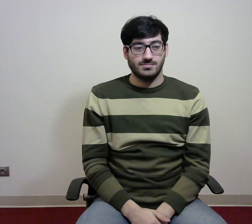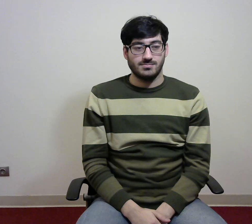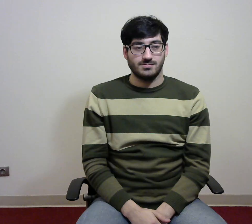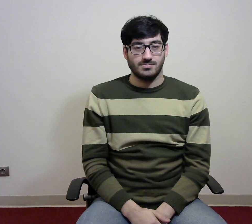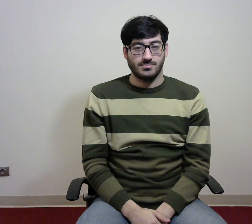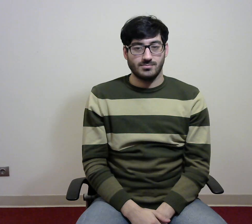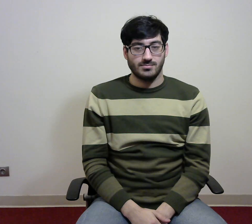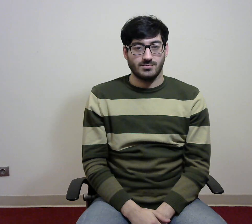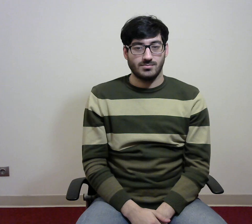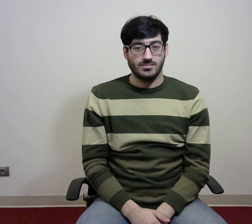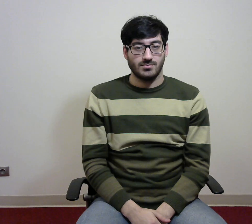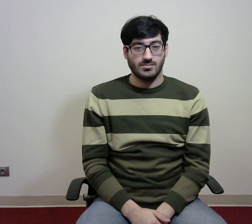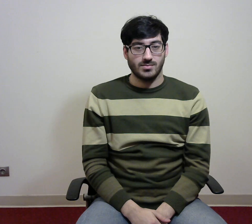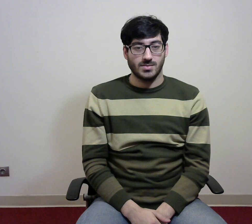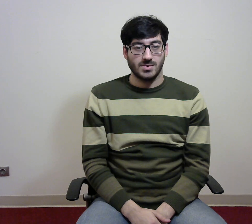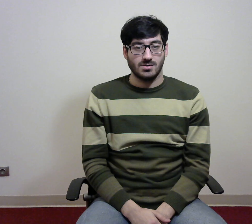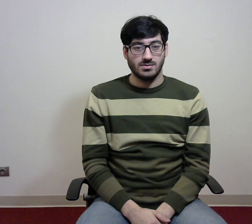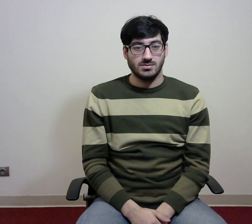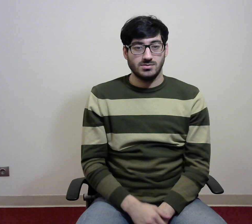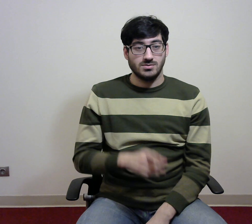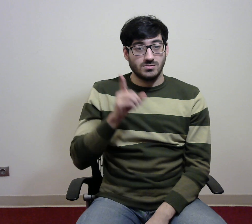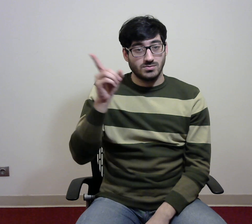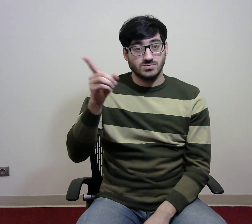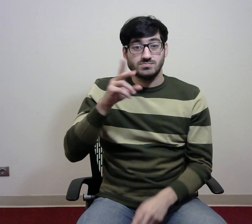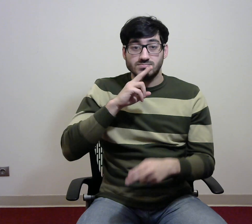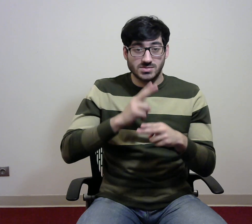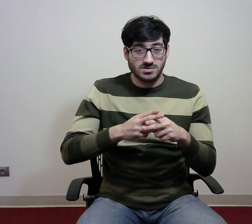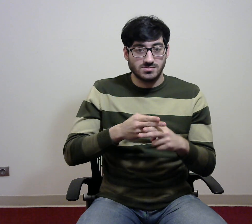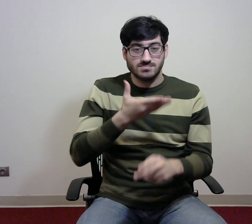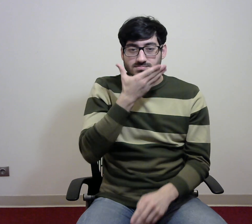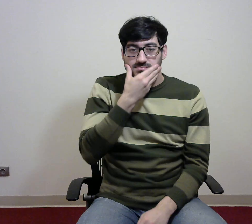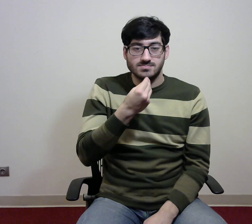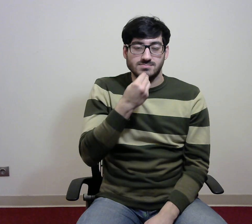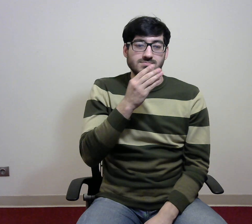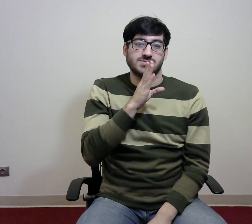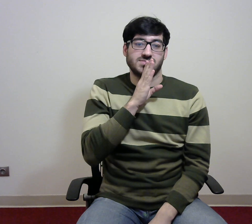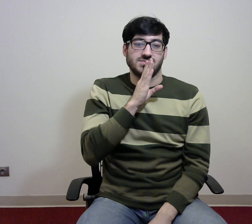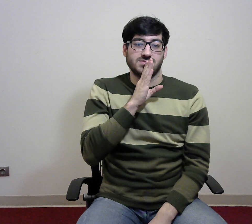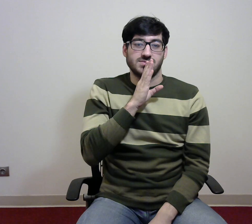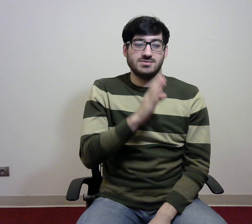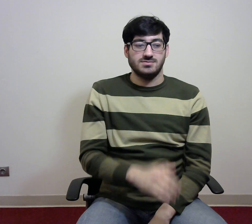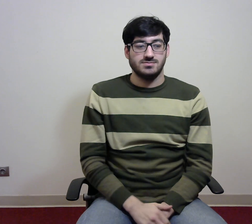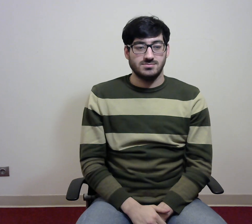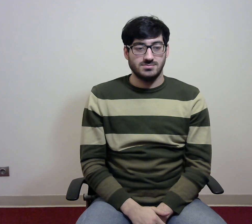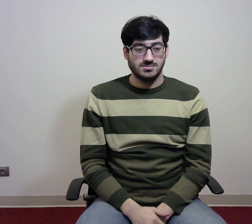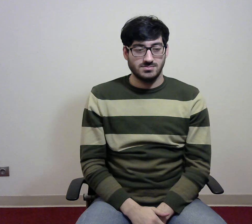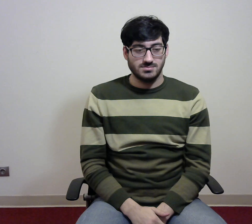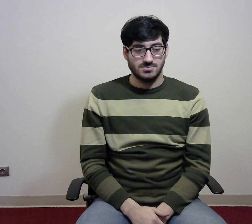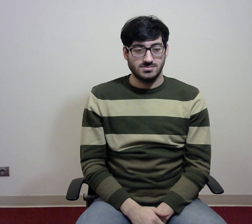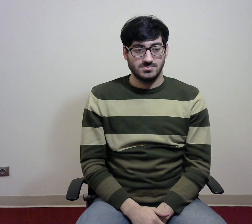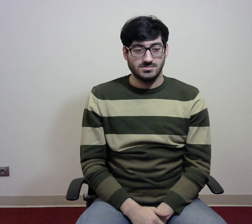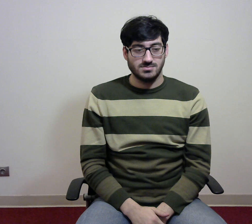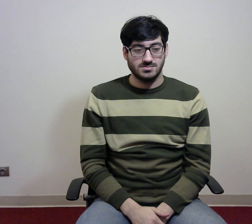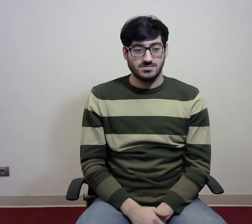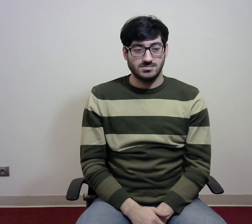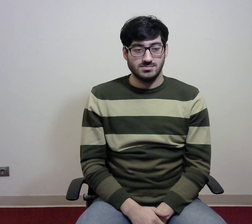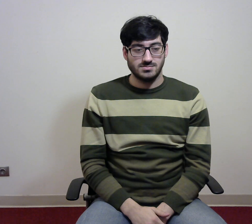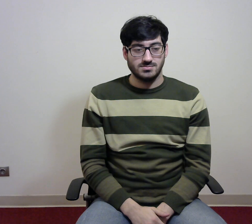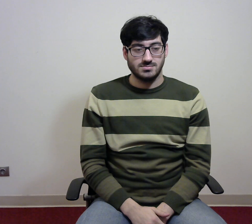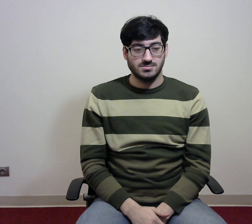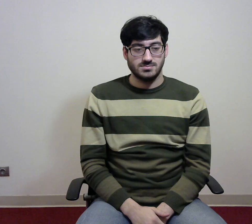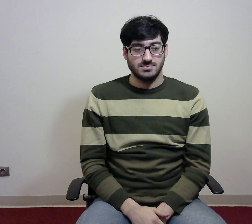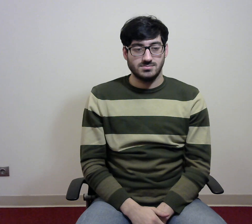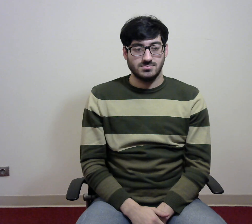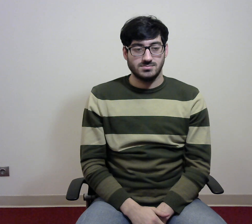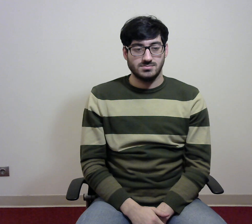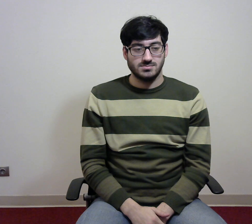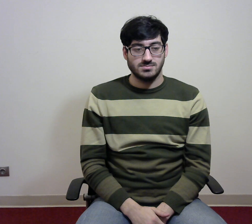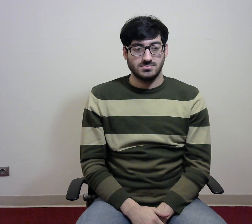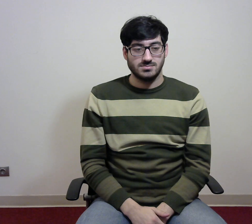Onun bacısı gözəl qızdır